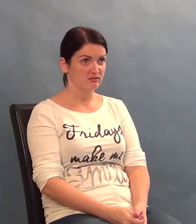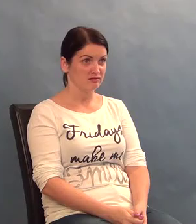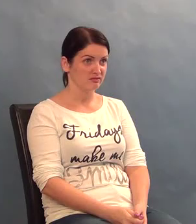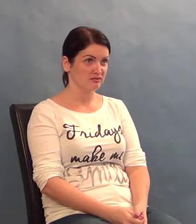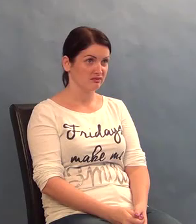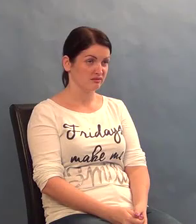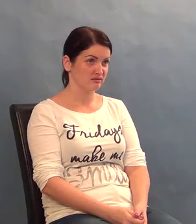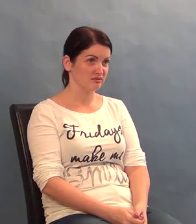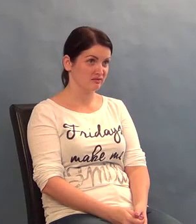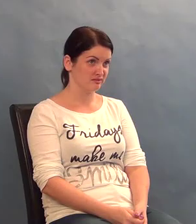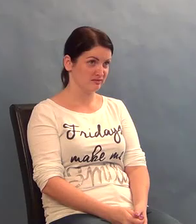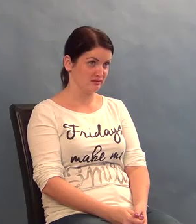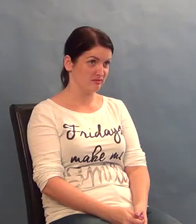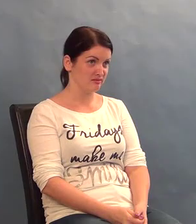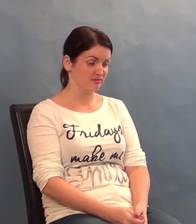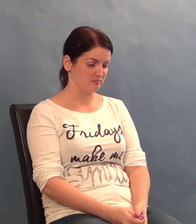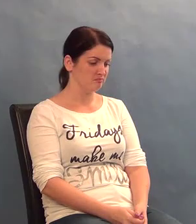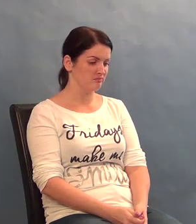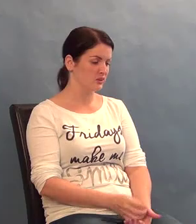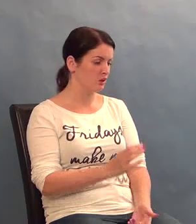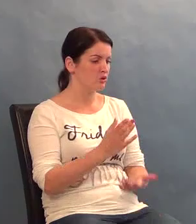Ósmego lutego, rano?